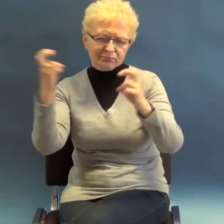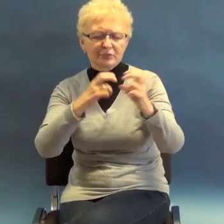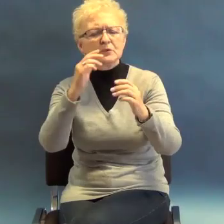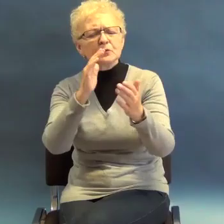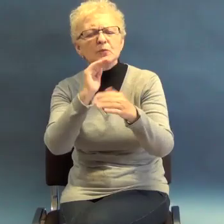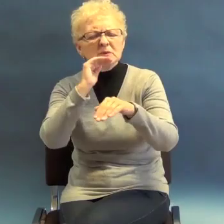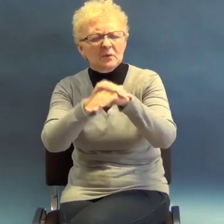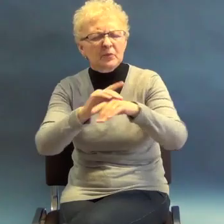Zamówili go, zorganizowali.